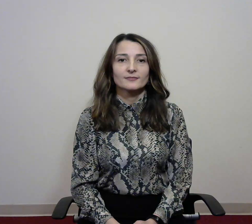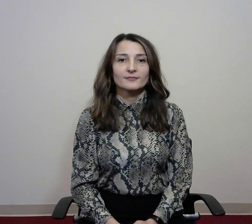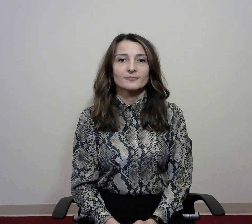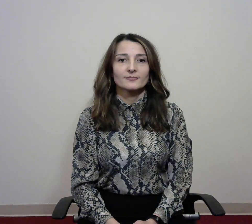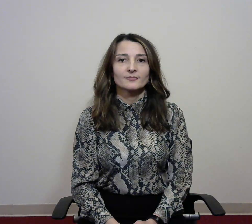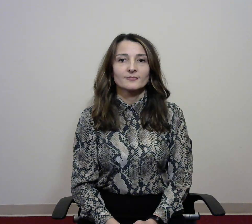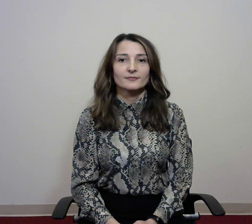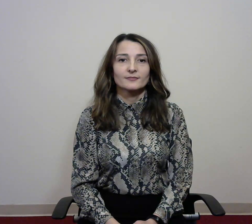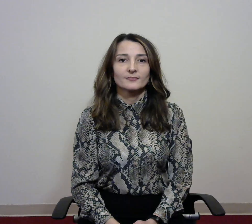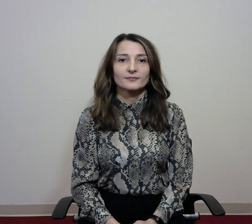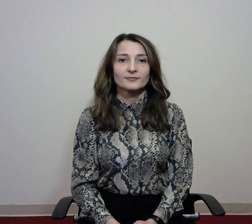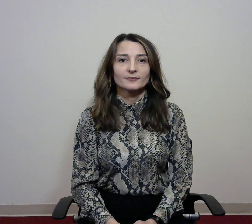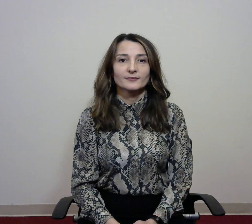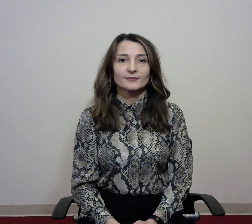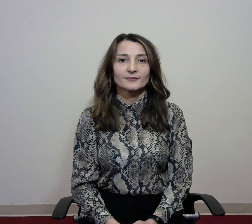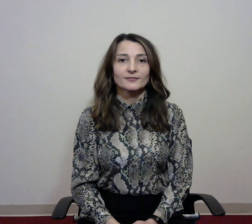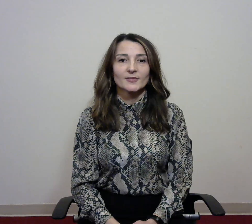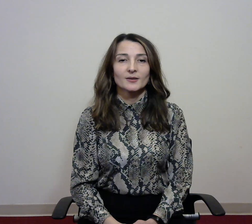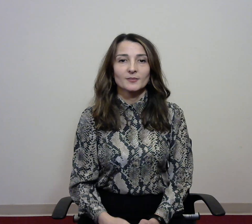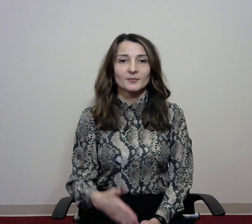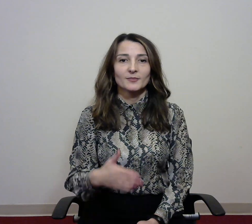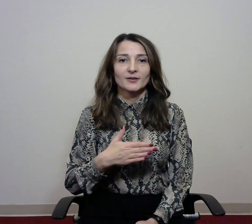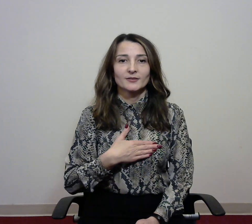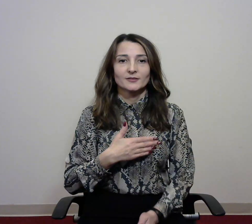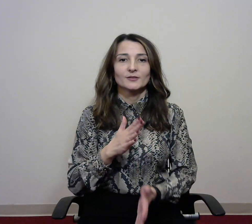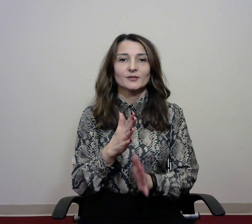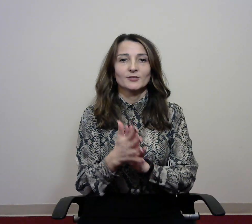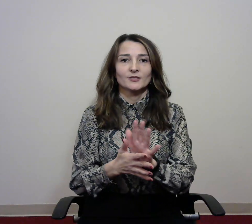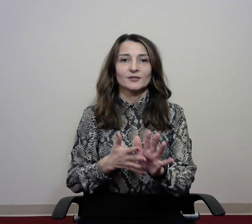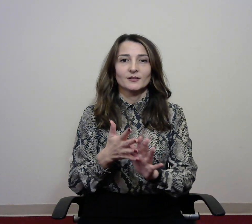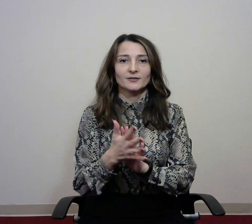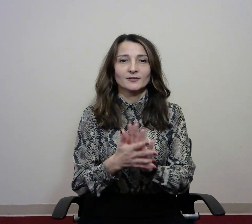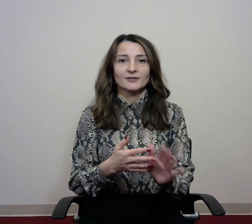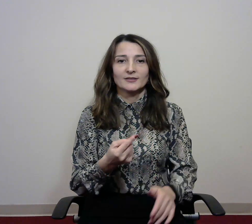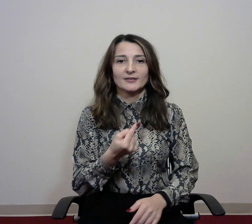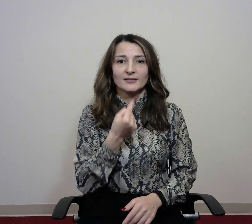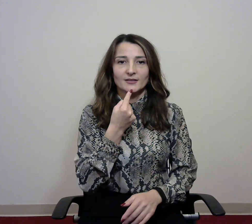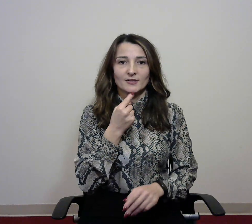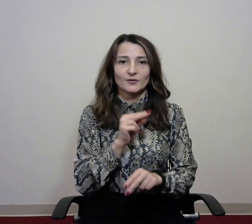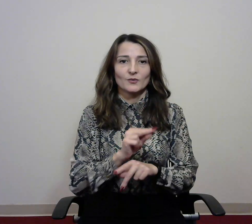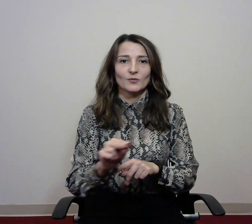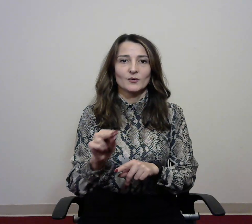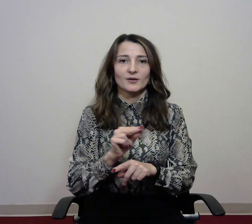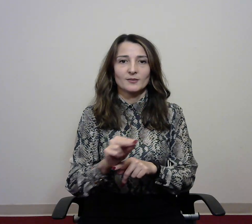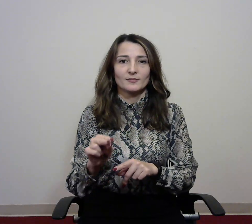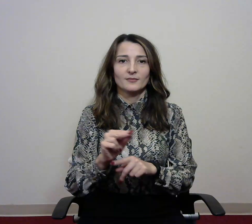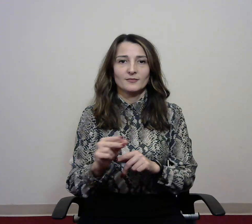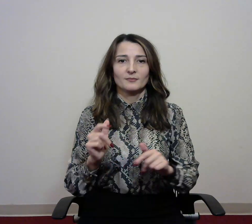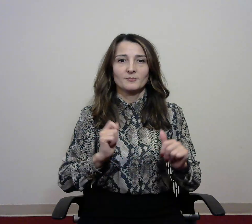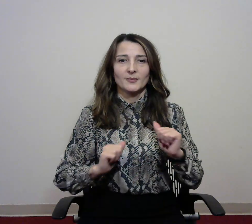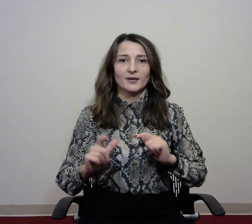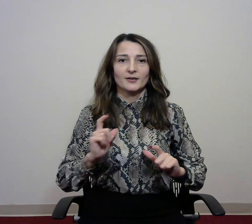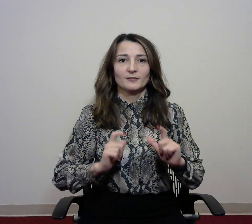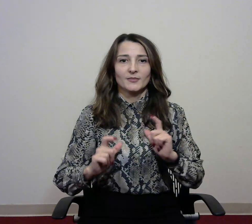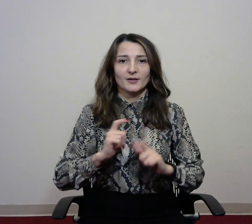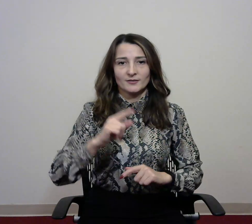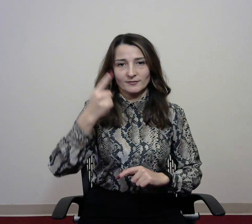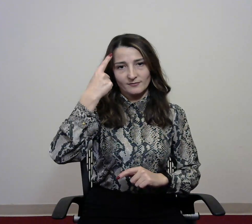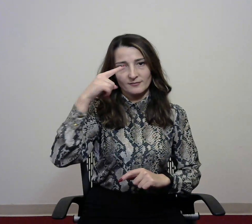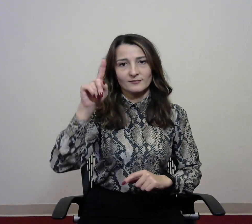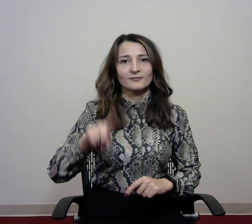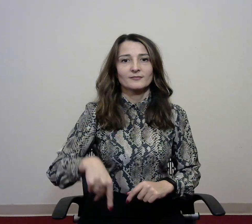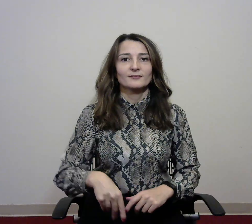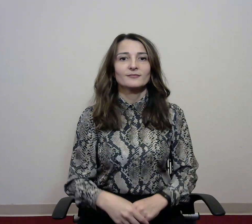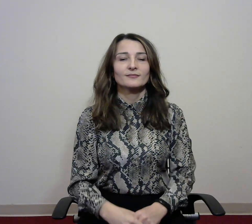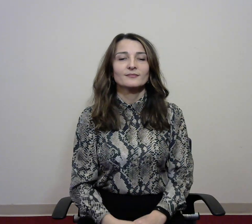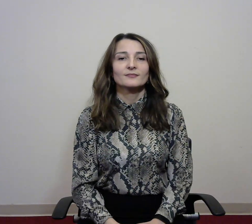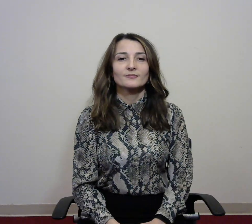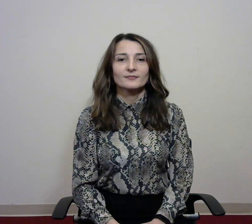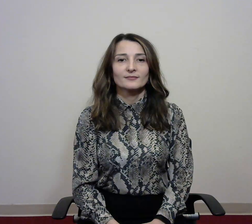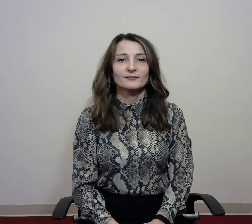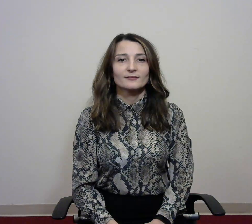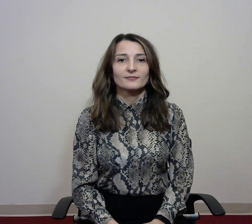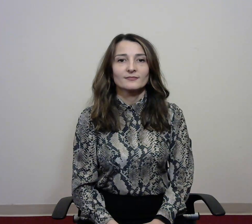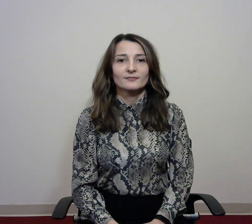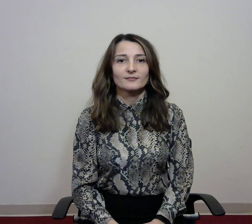Mən işarə dilini öyrədən müəllim tanıyıram